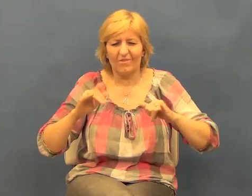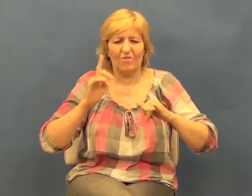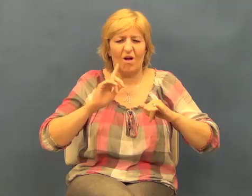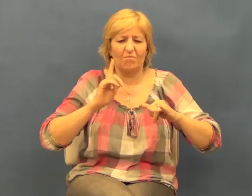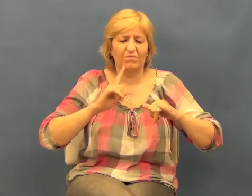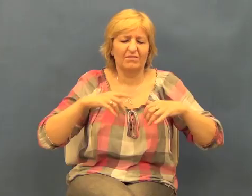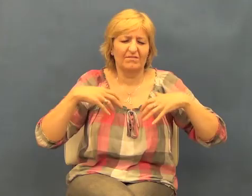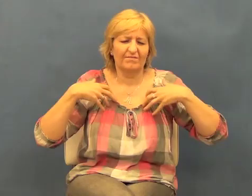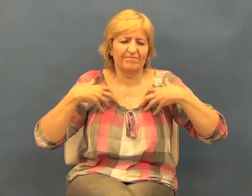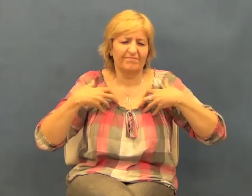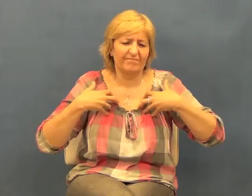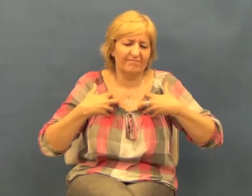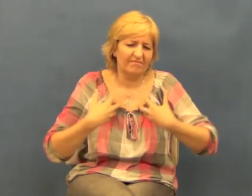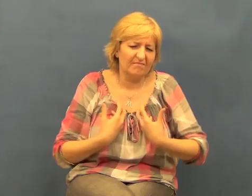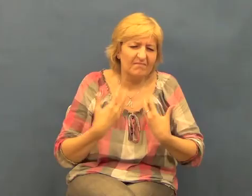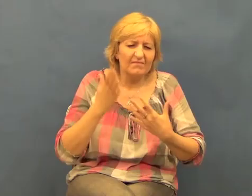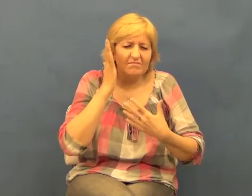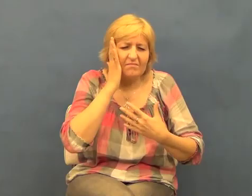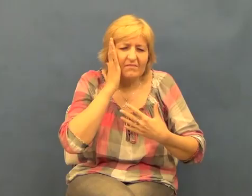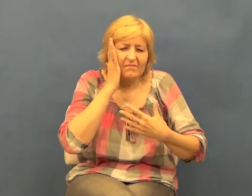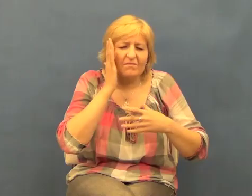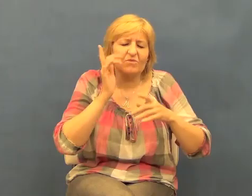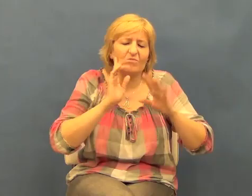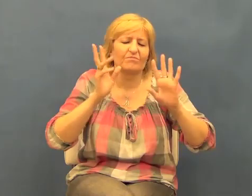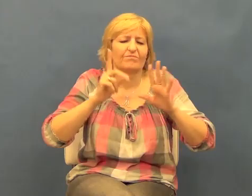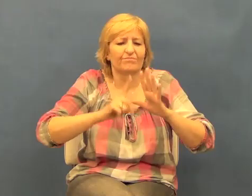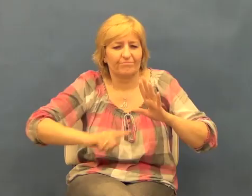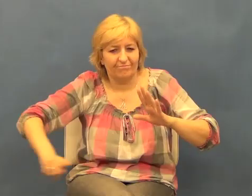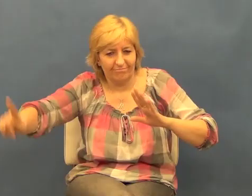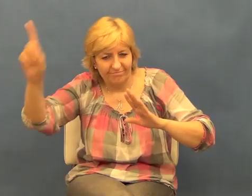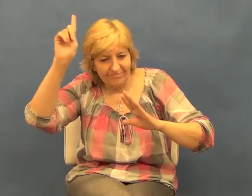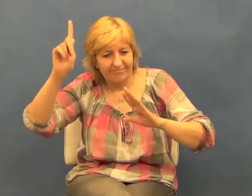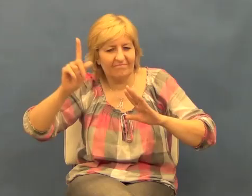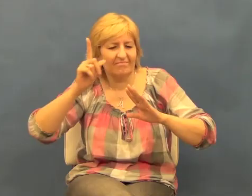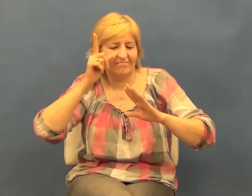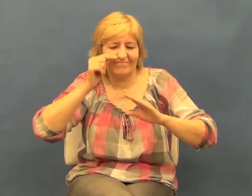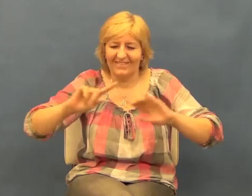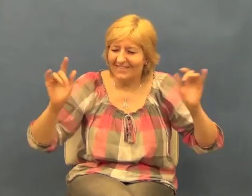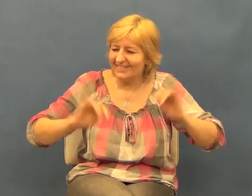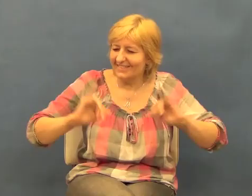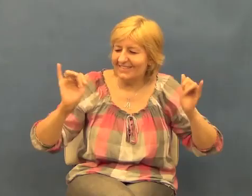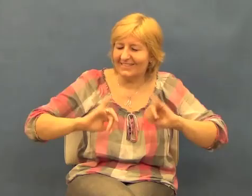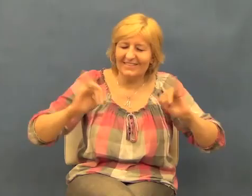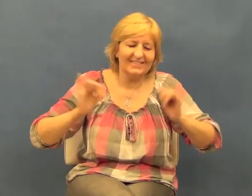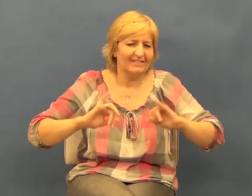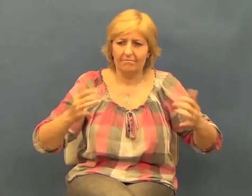Jeden chłopak, był zmęczony, śpiący, poszedł na górę spać, a reszta imprezowała.